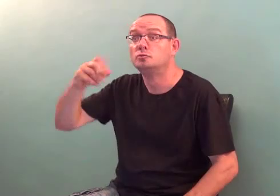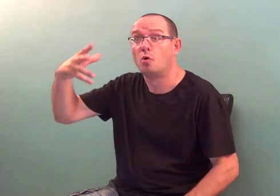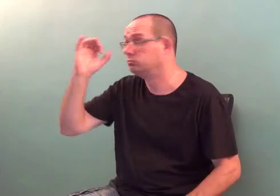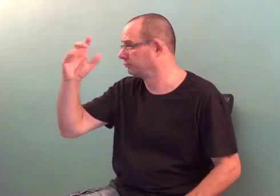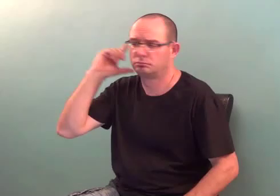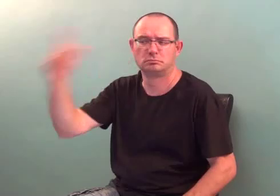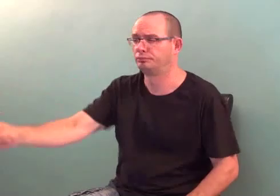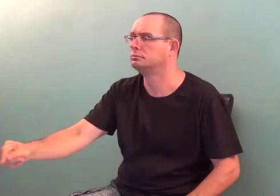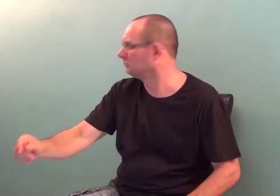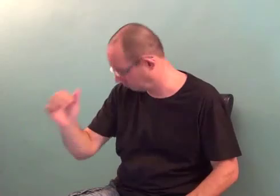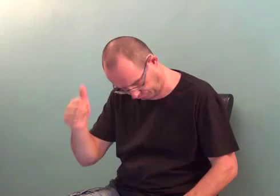Jak będzie słońce, od razu idziemy.